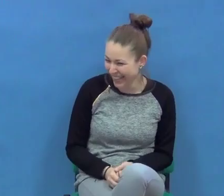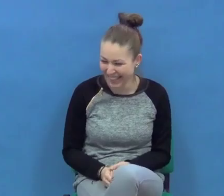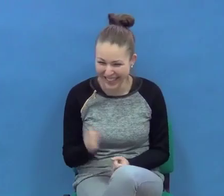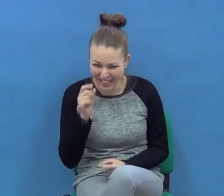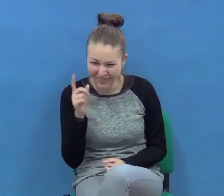Obudziła się.